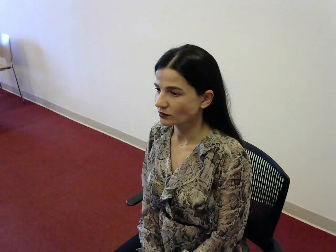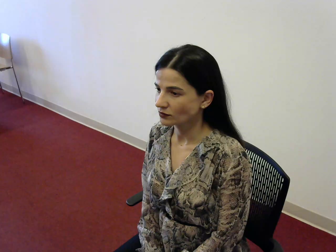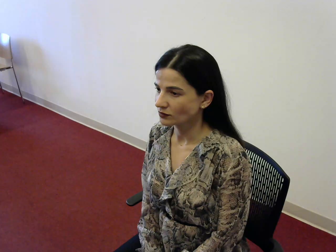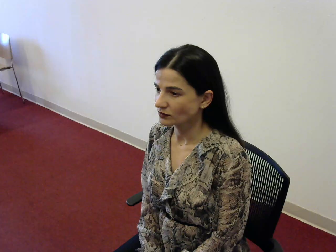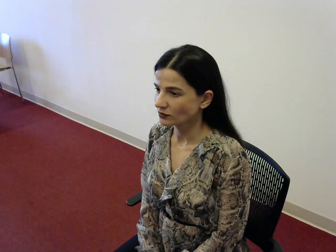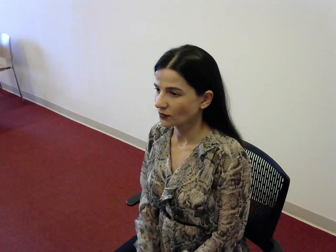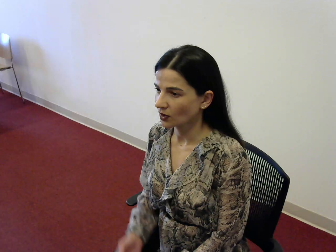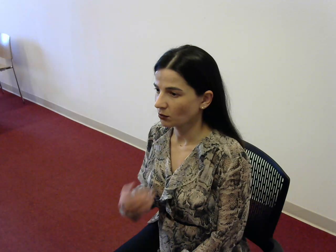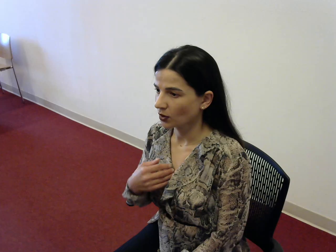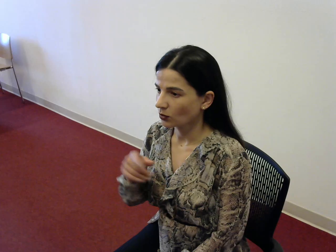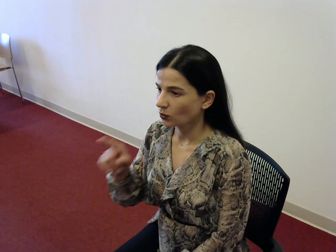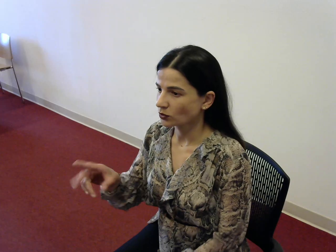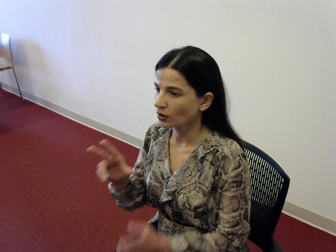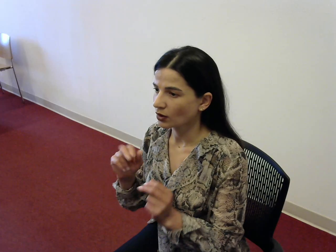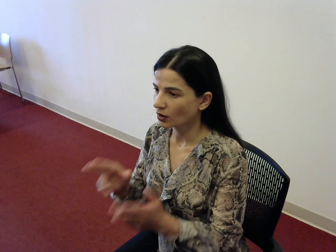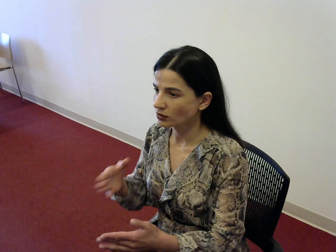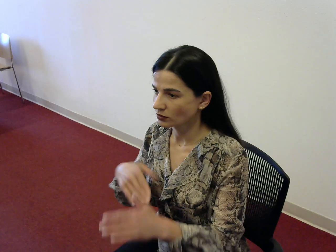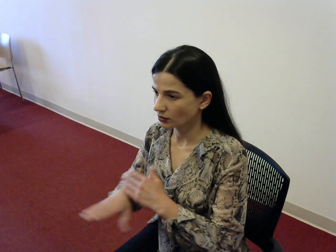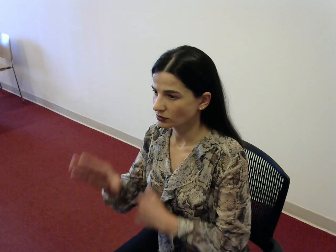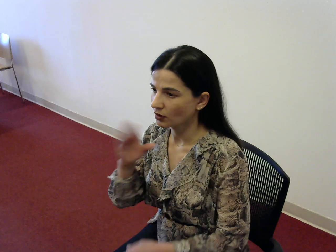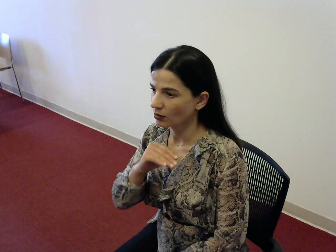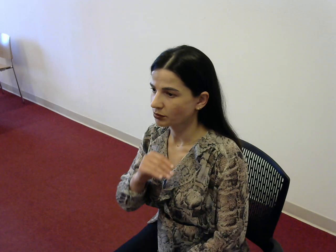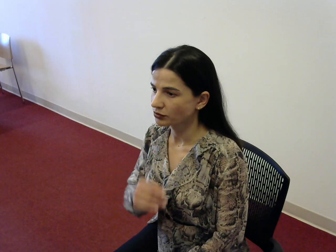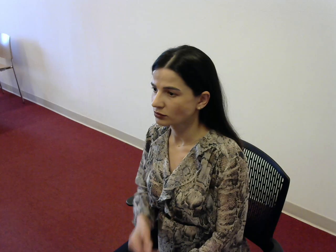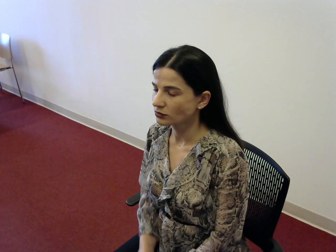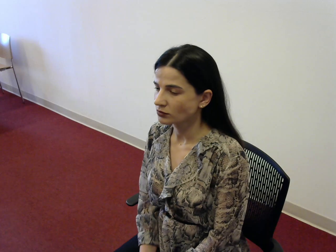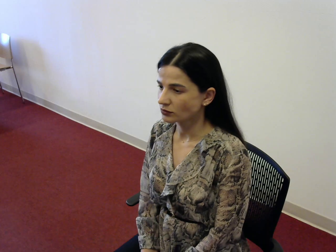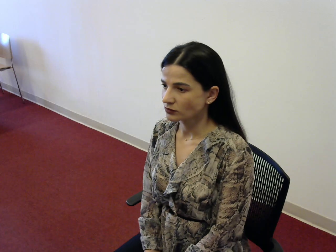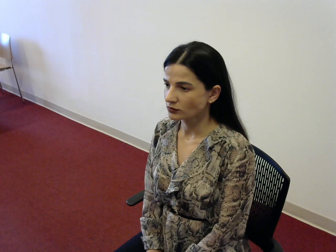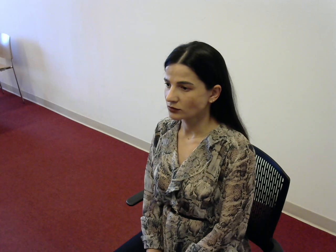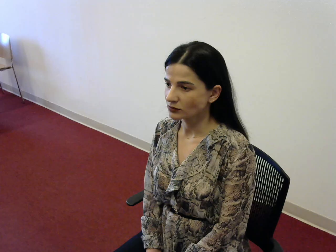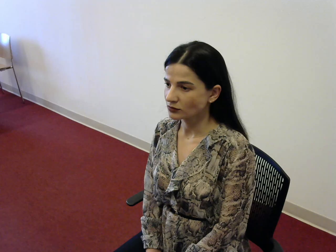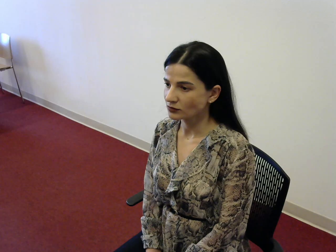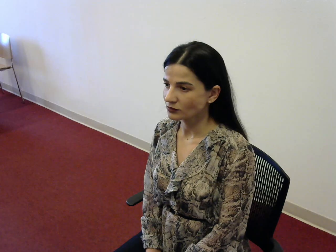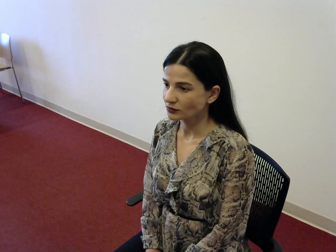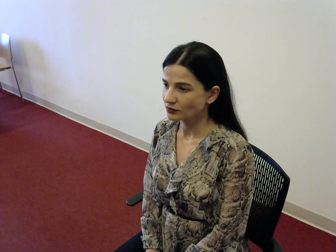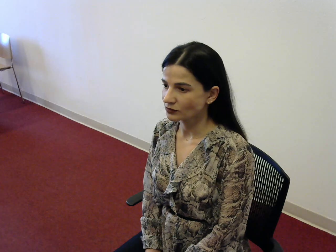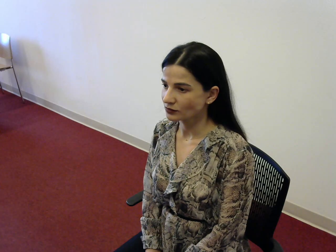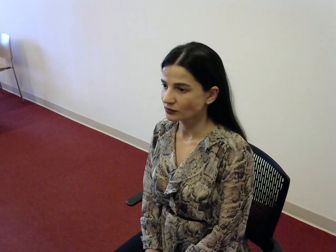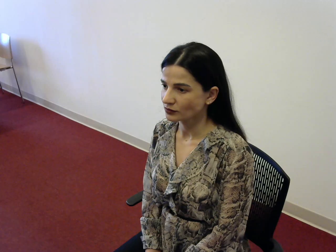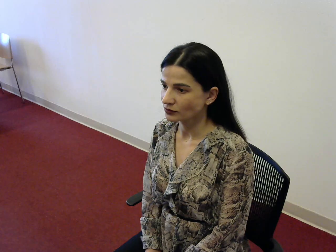Mən ora necə gedə bilərəm?